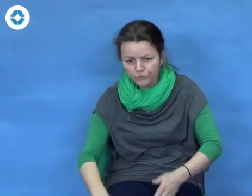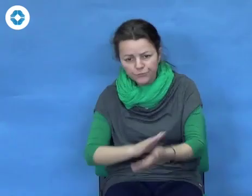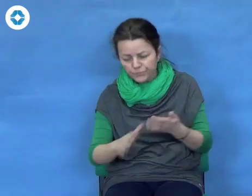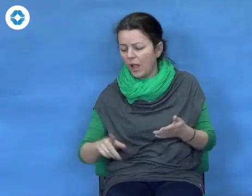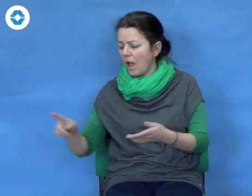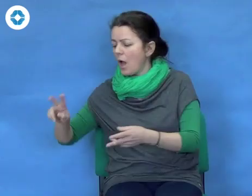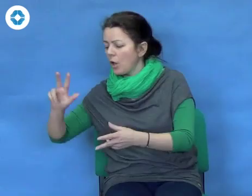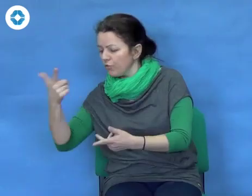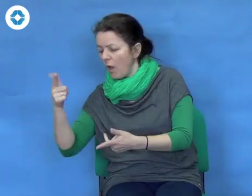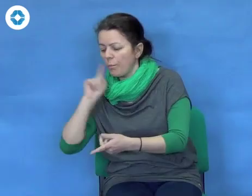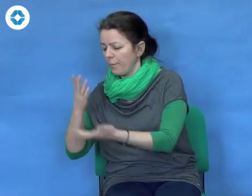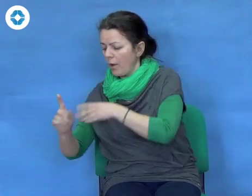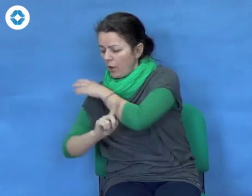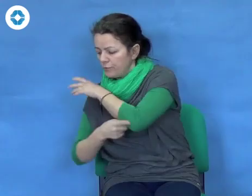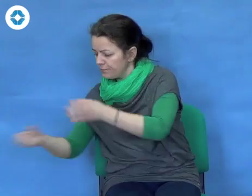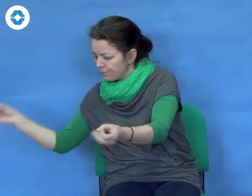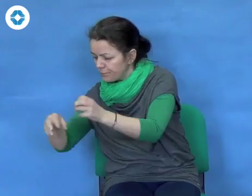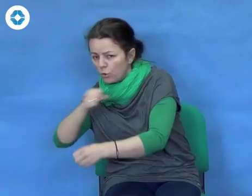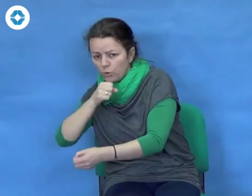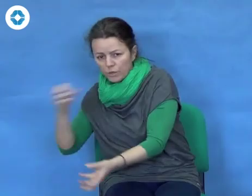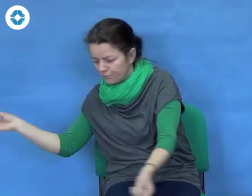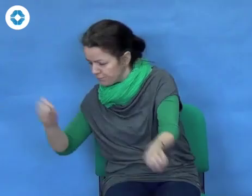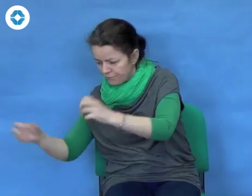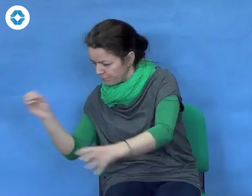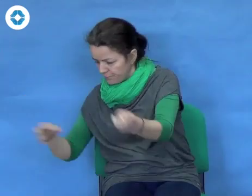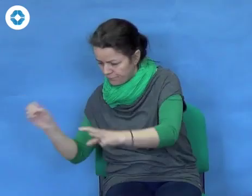Drugi chłopak pomógł też pozbierać gruszki do kosza.